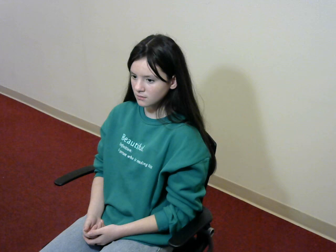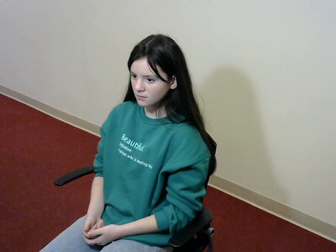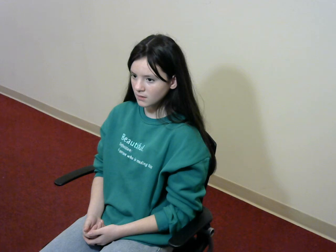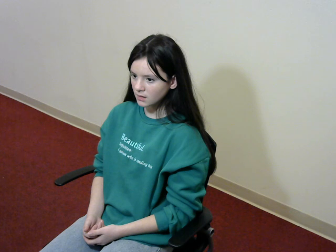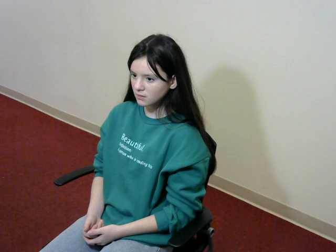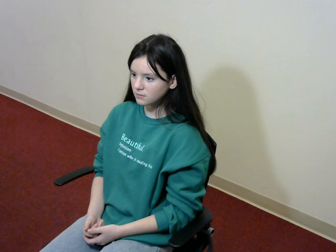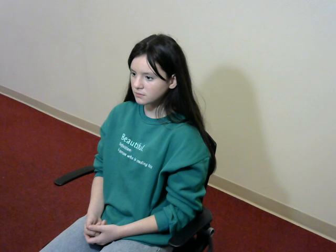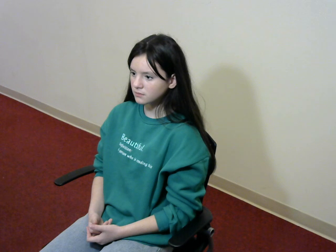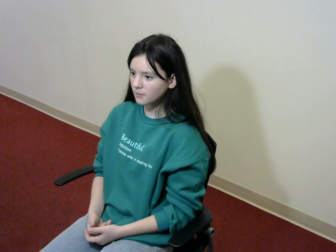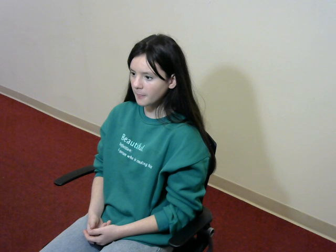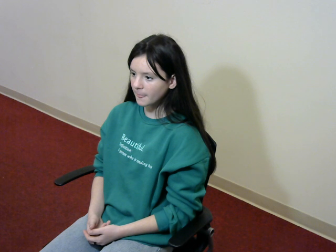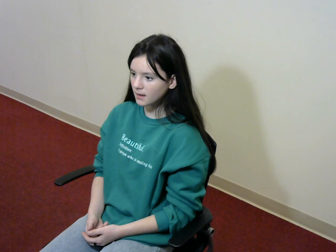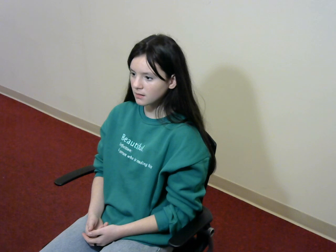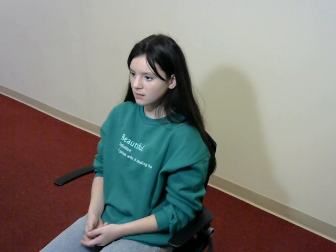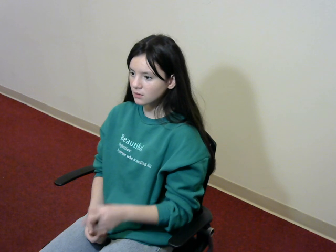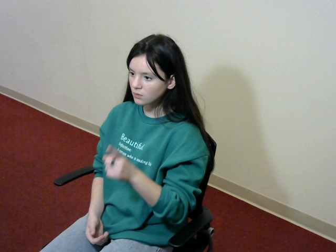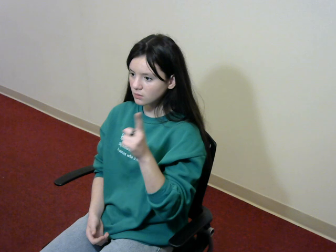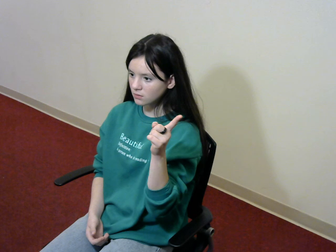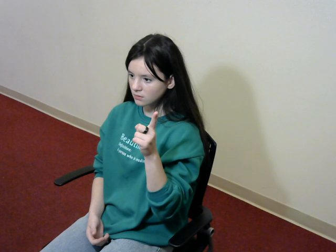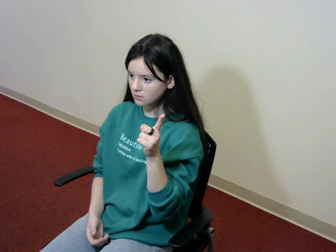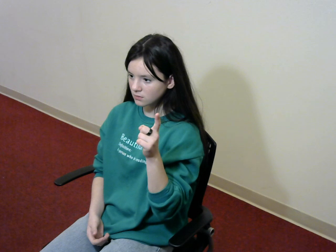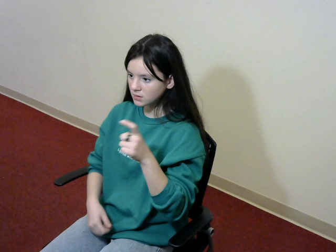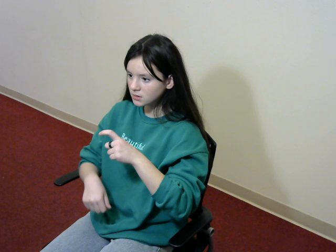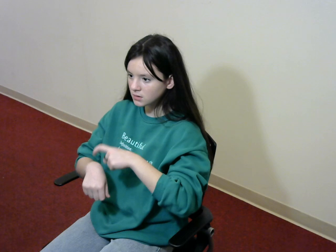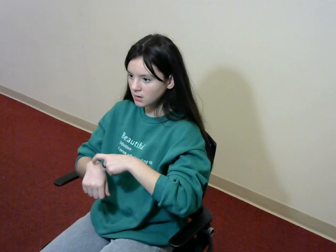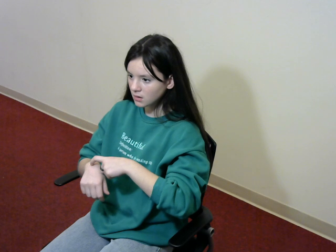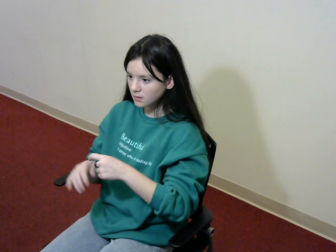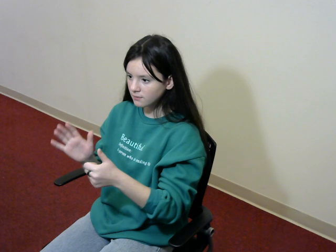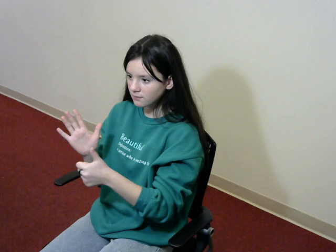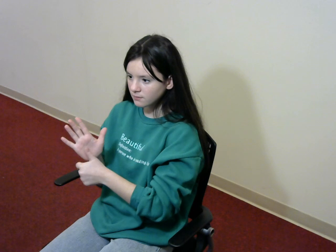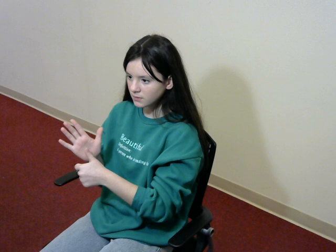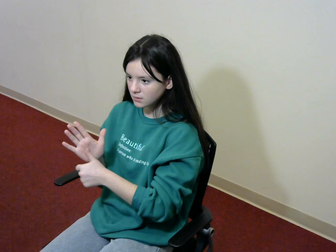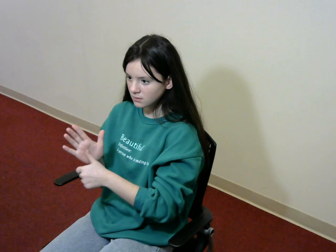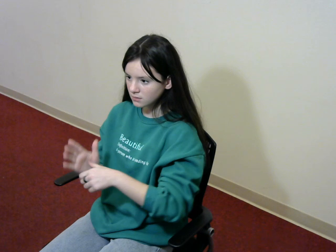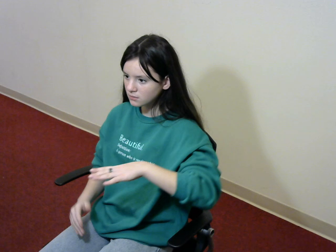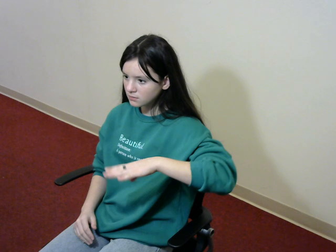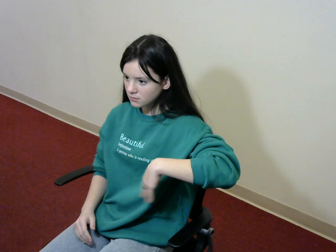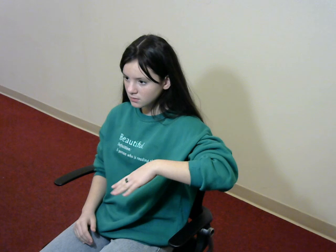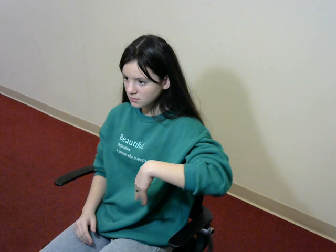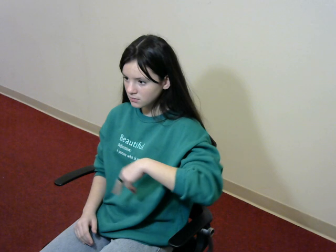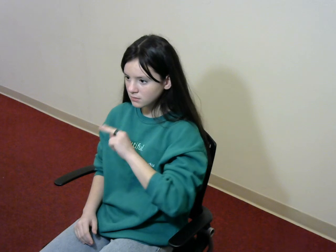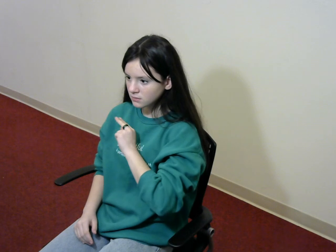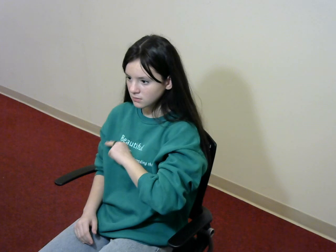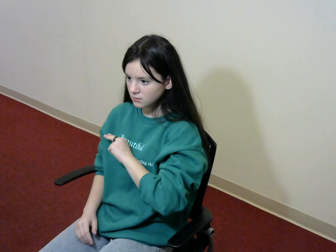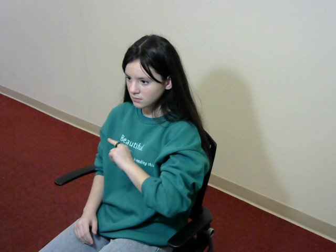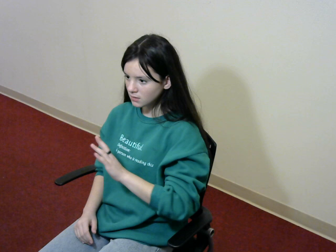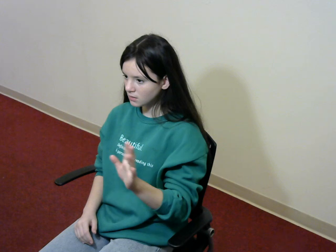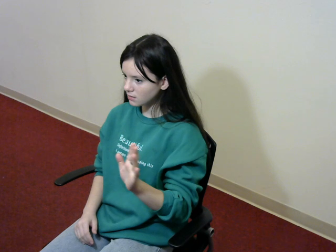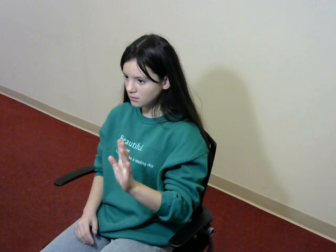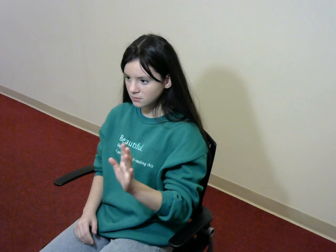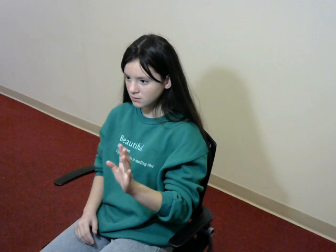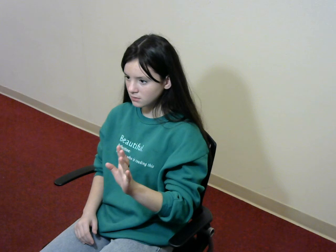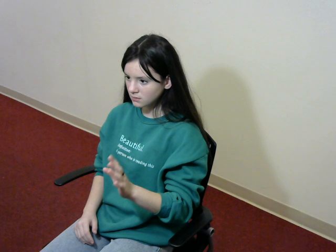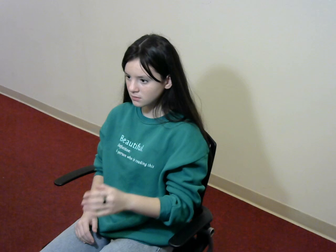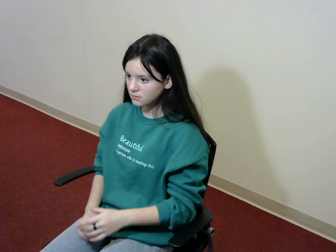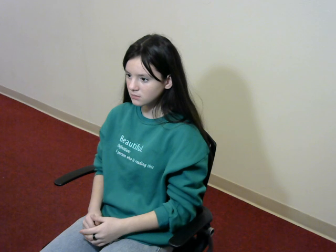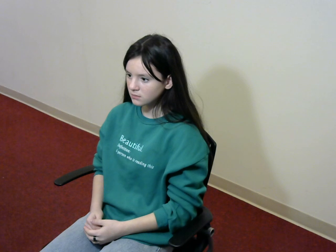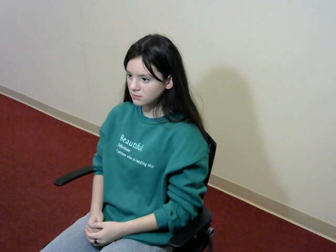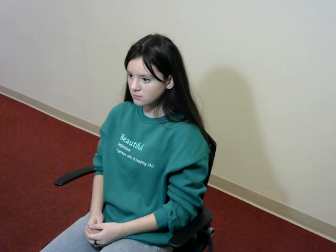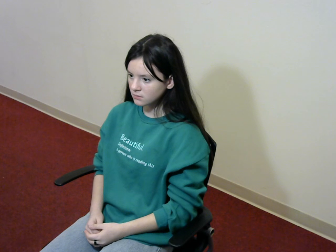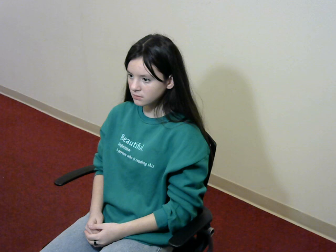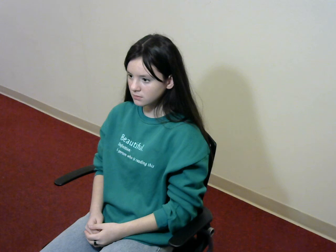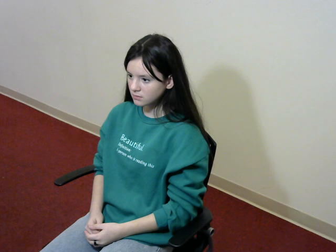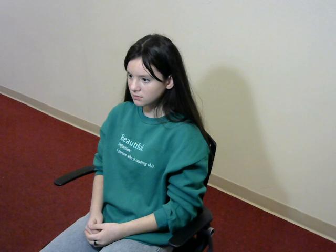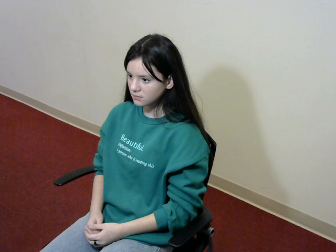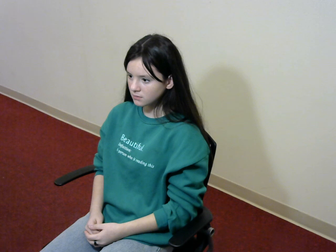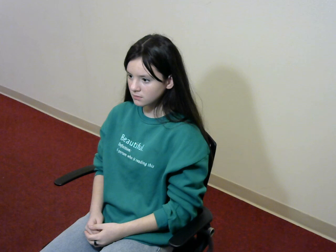O saat 6-dan sonra işləmir